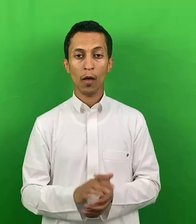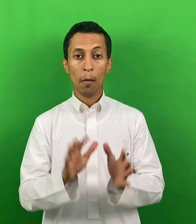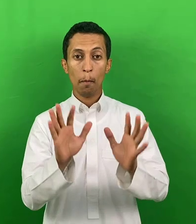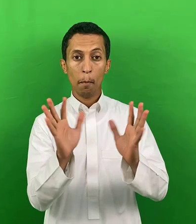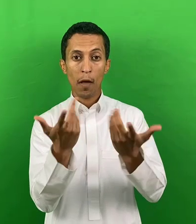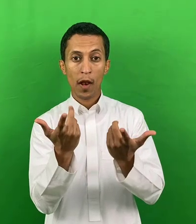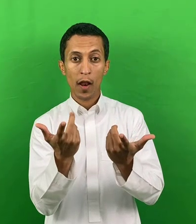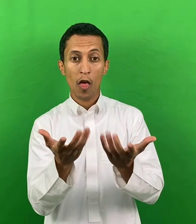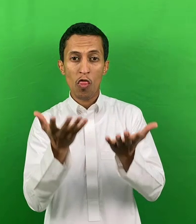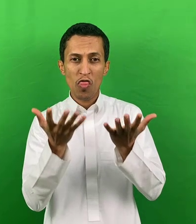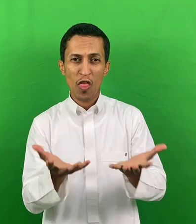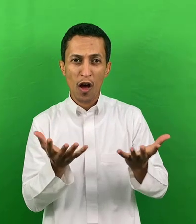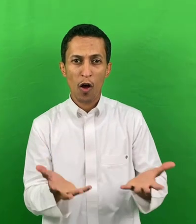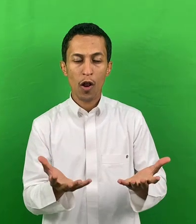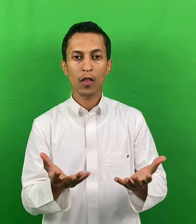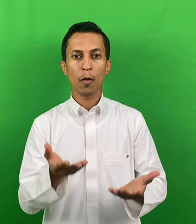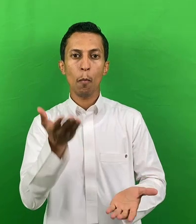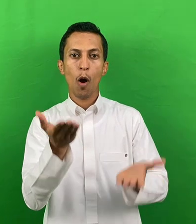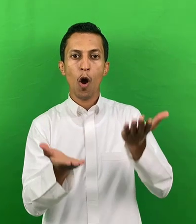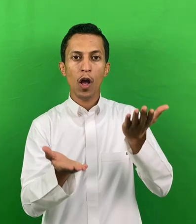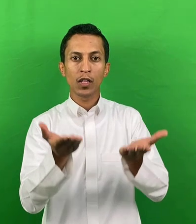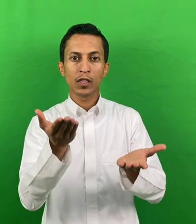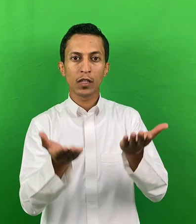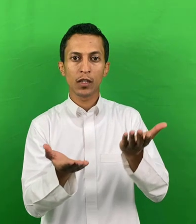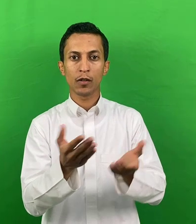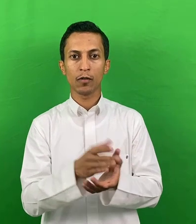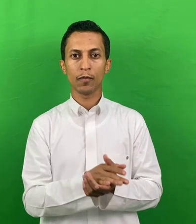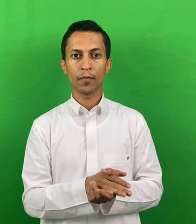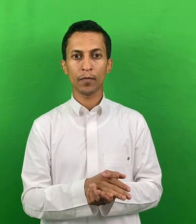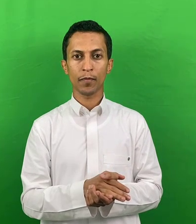من ثقلت موازينه